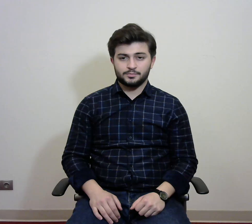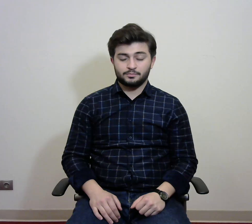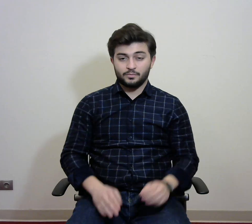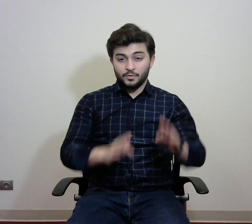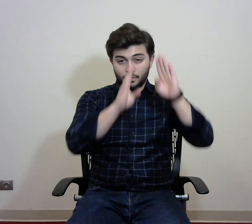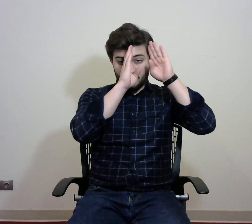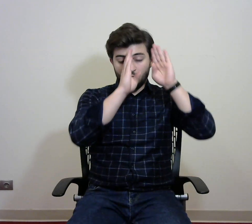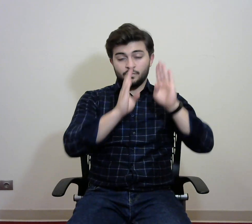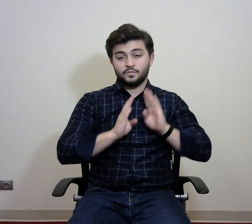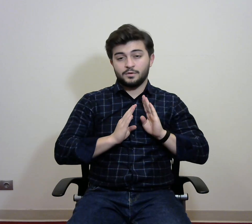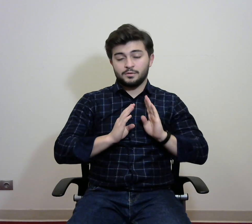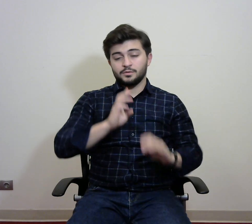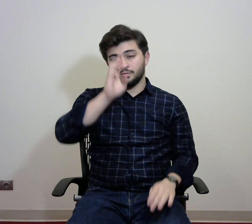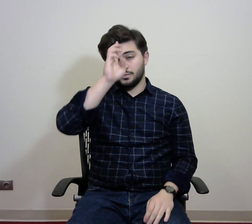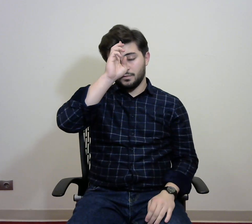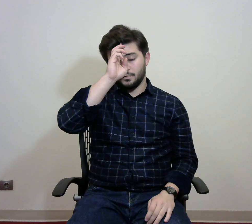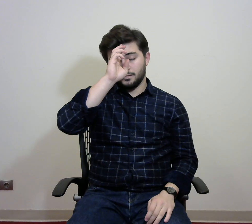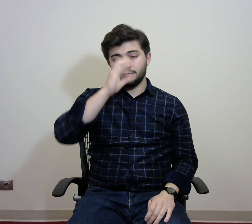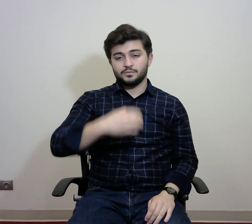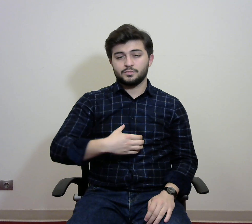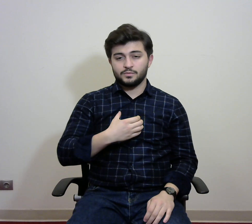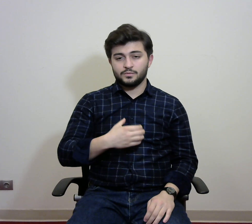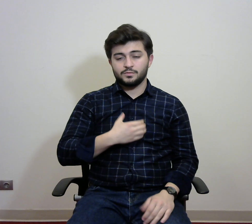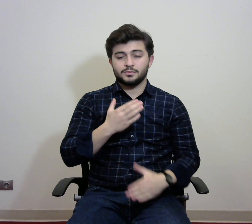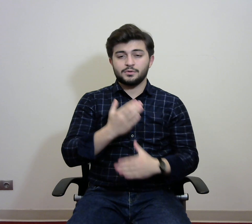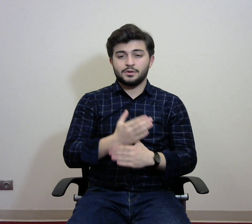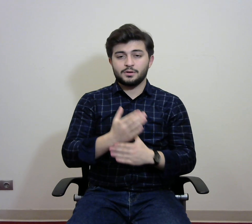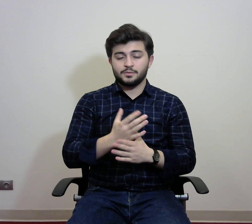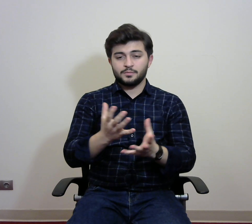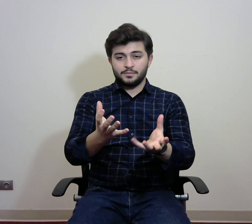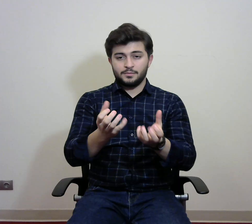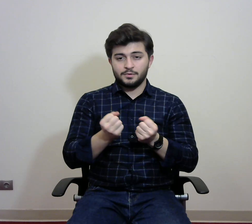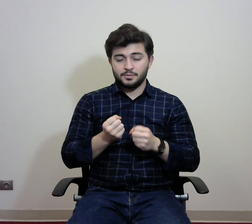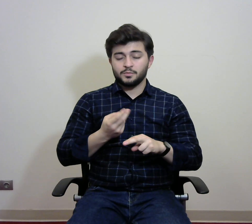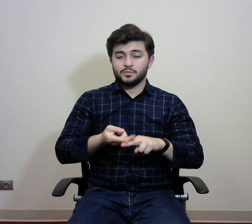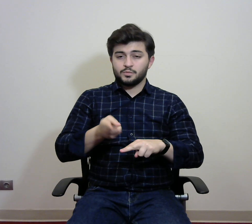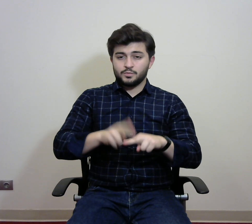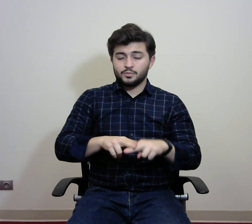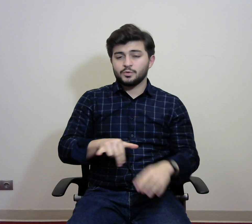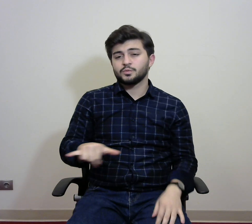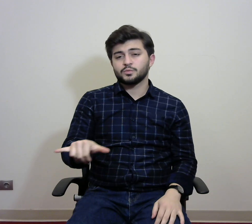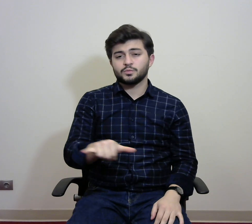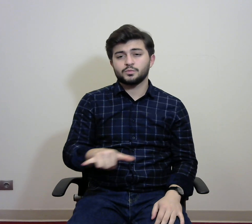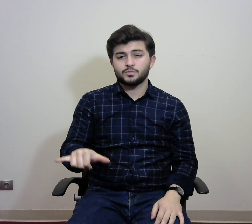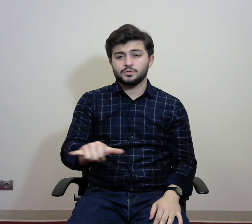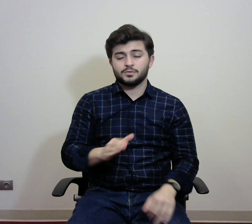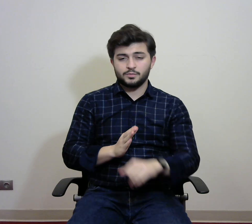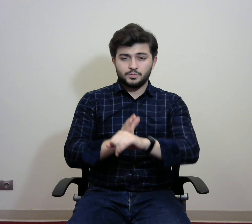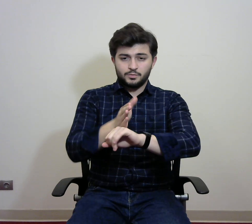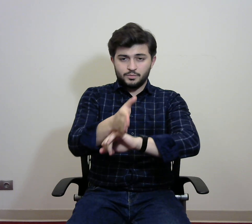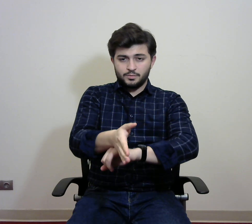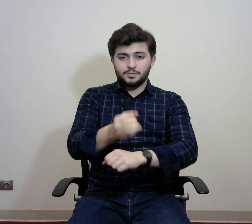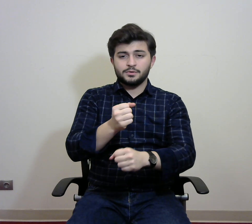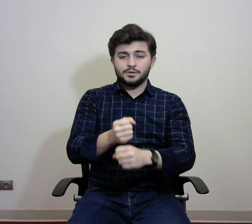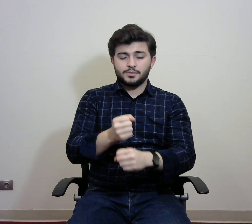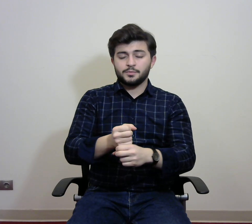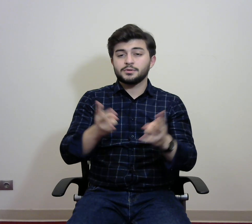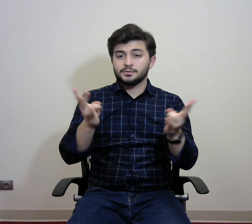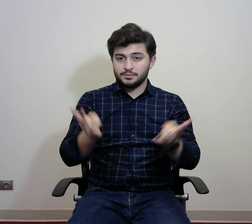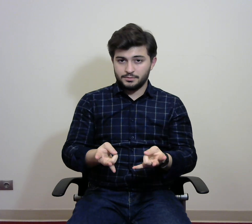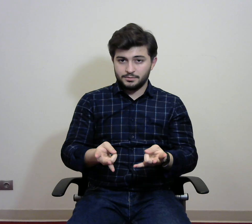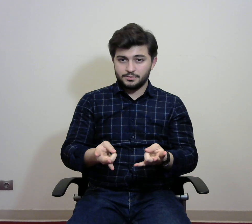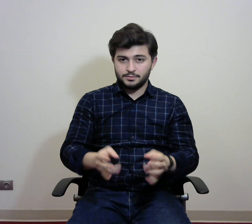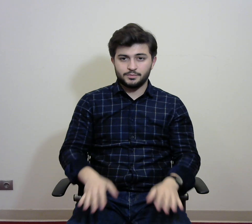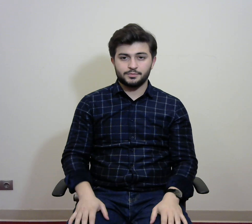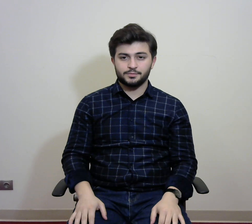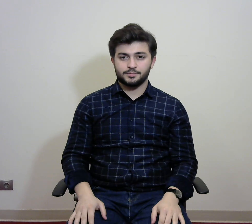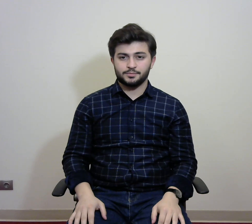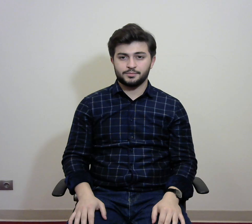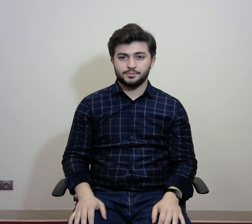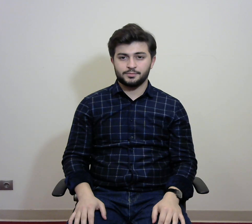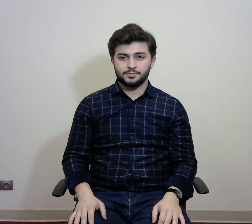Ünvanlı sosial yardım almaq üçün hara müraciət etmək lazımdır